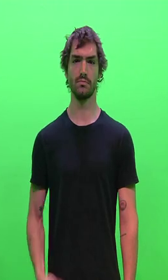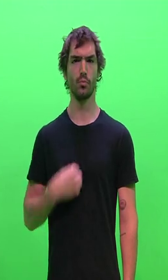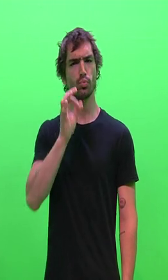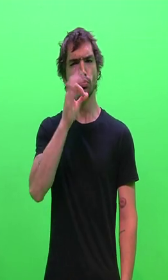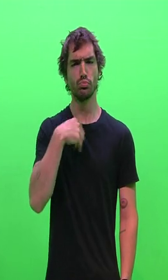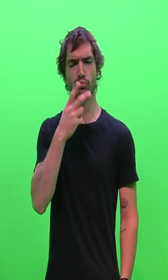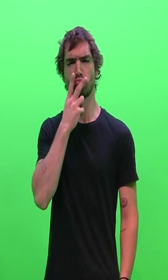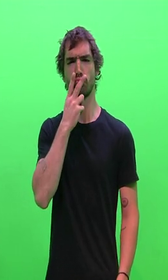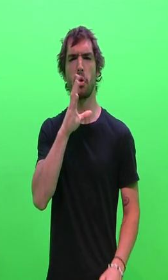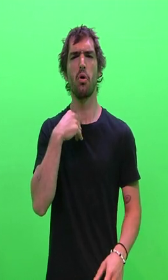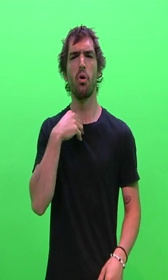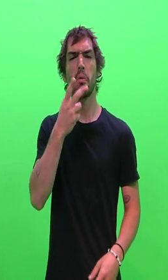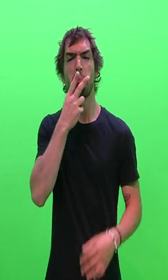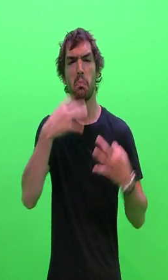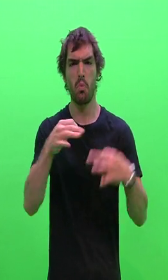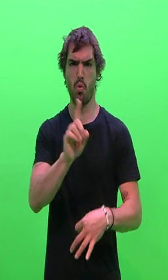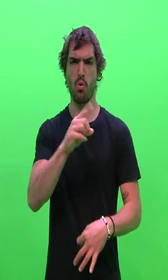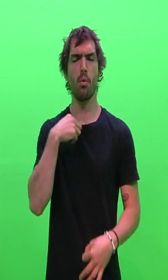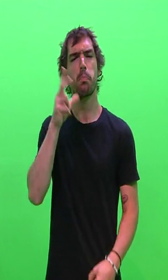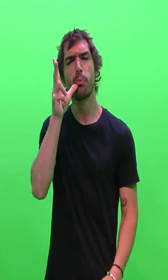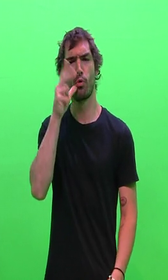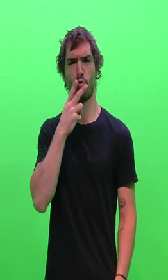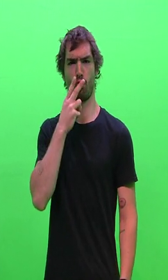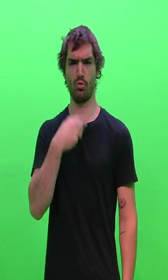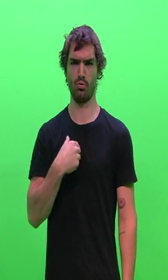Sí, fumo, però no cigarretes normals, sinó puros.